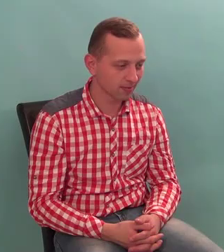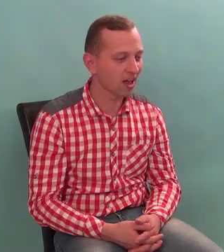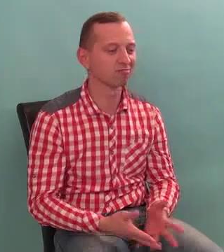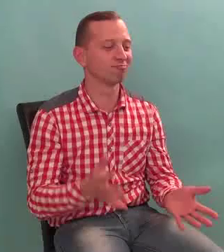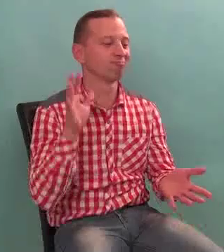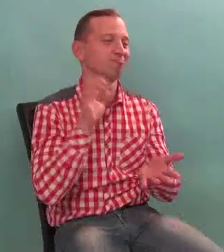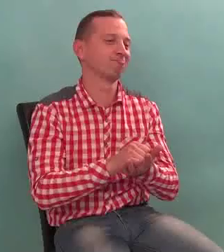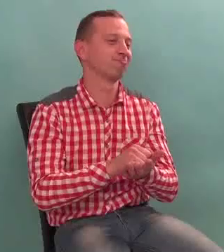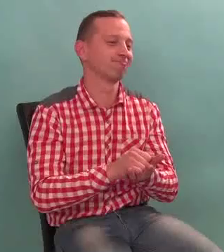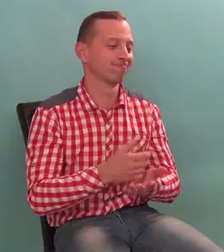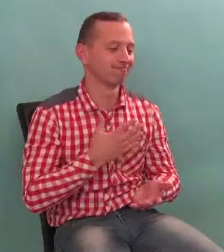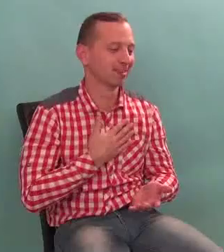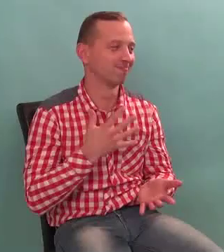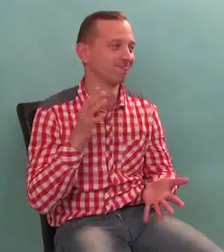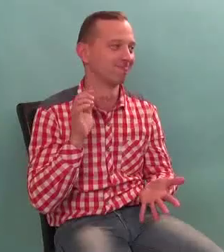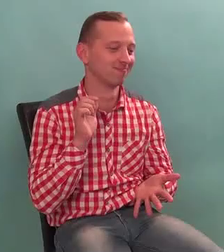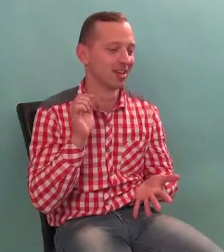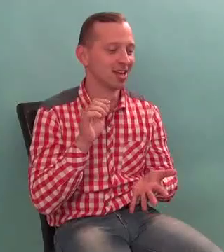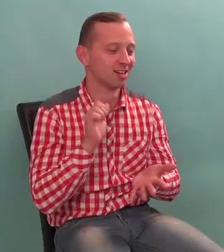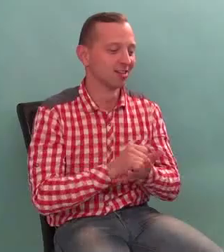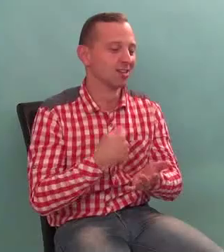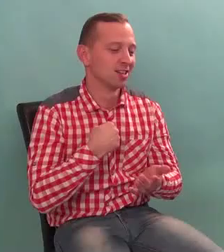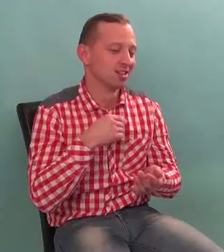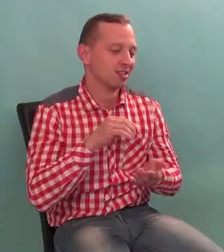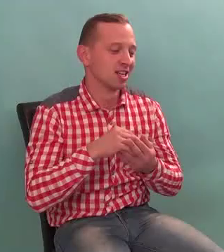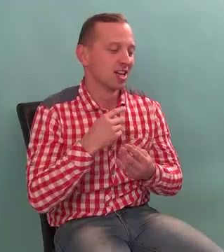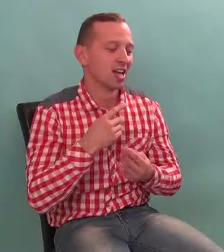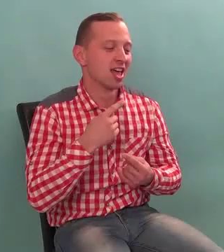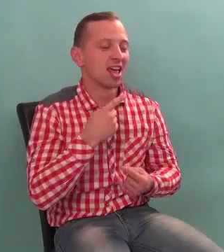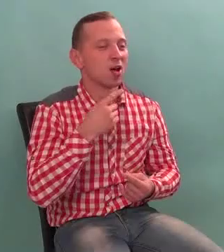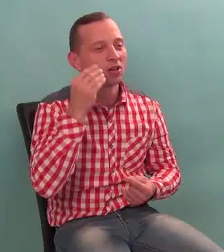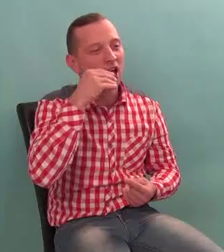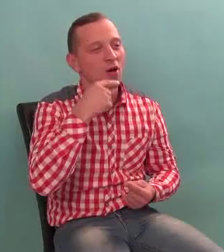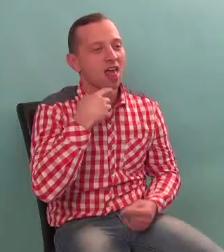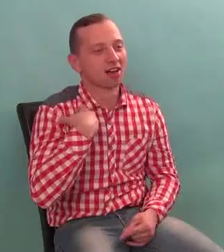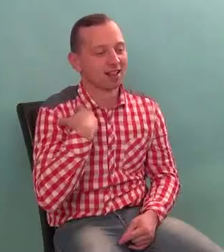Jestem zajęty, idę na naukę języka angielskiego.